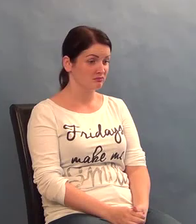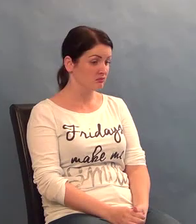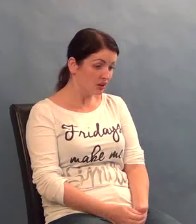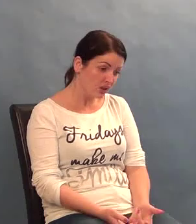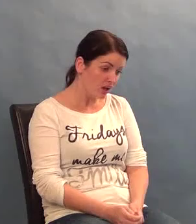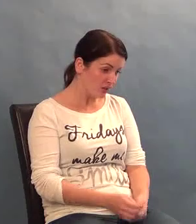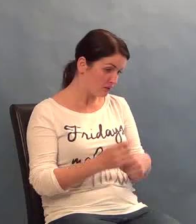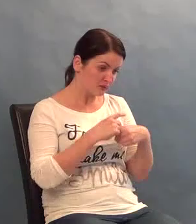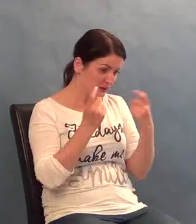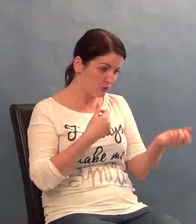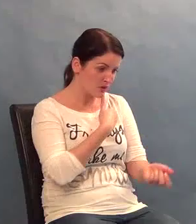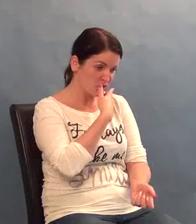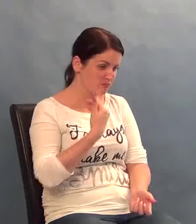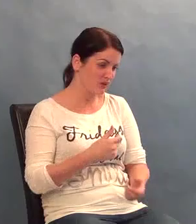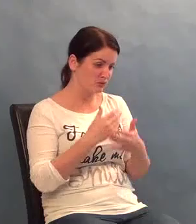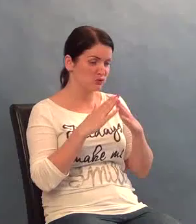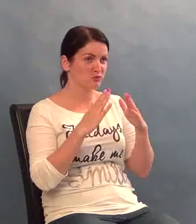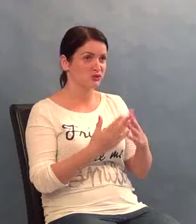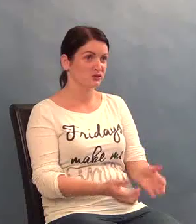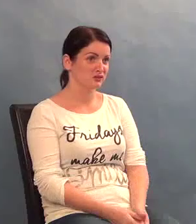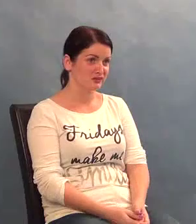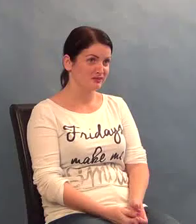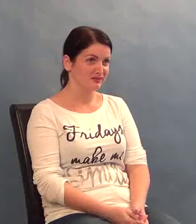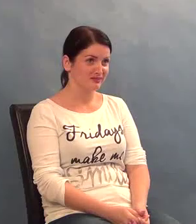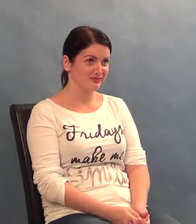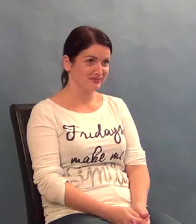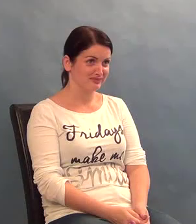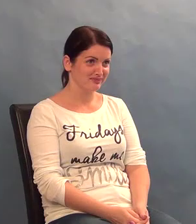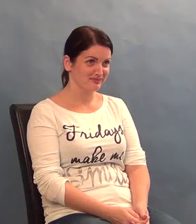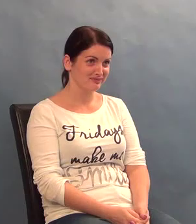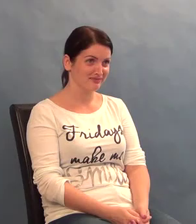Wyjeżdżam nad morze odpoczywać.